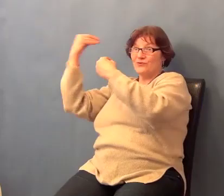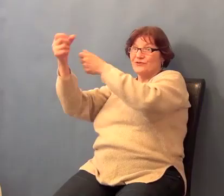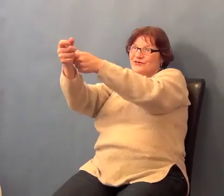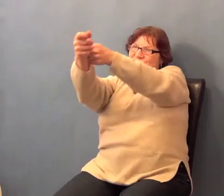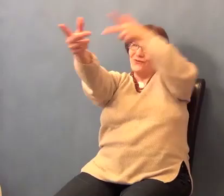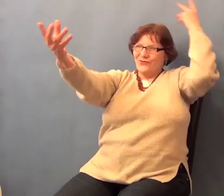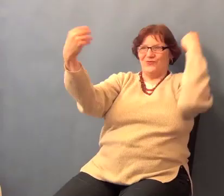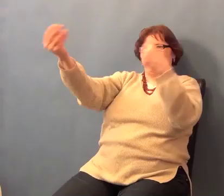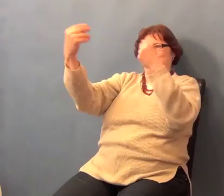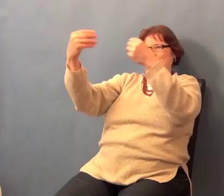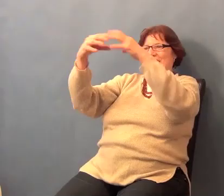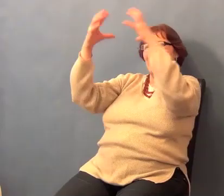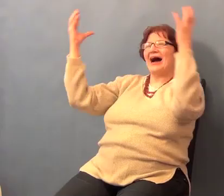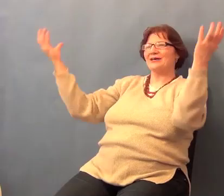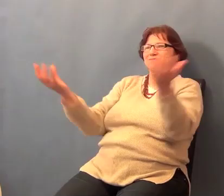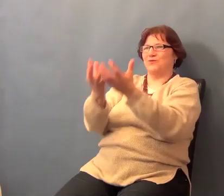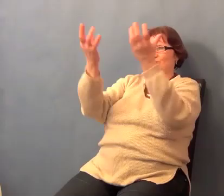Strzelił z łuku, no w arbuz to trafi bez problemu.